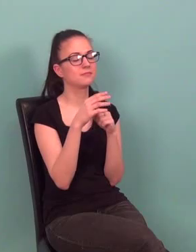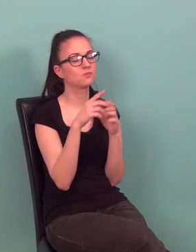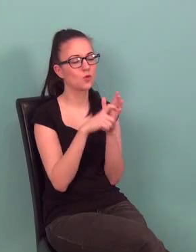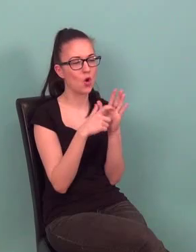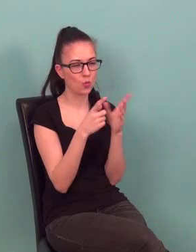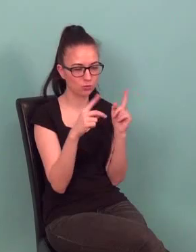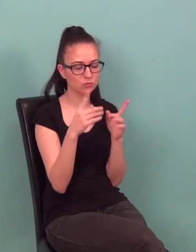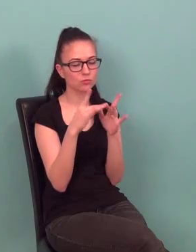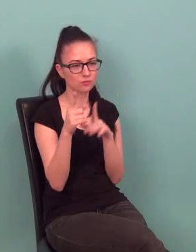Jest pokój, a w nim łóżko.